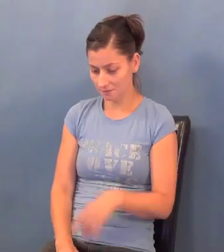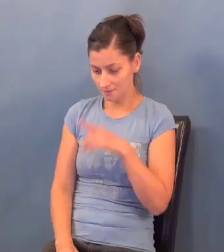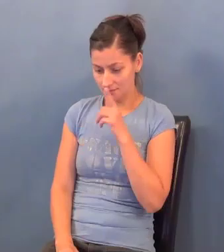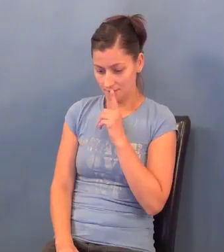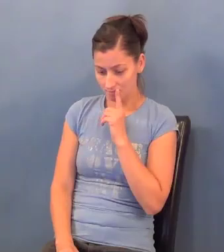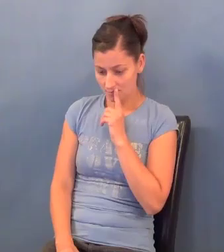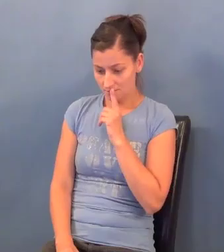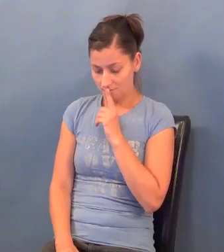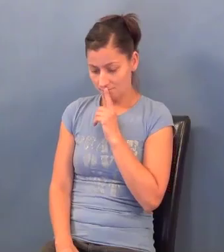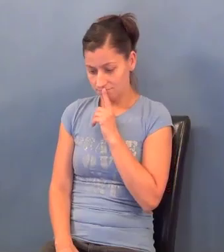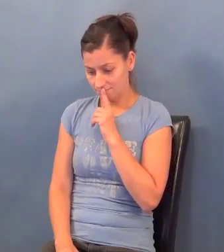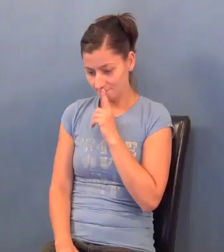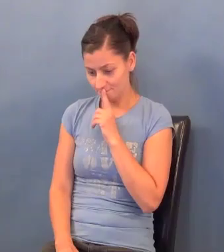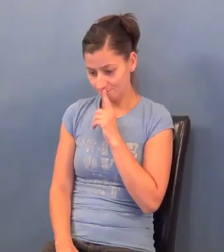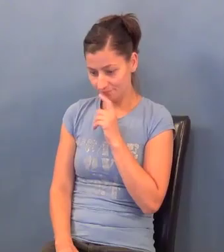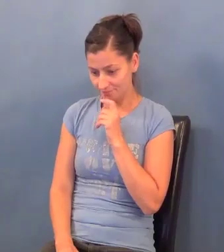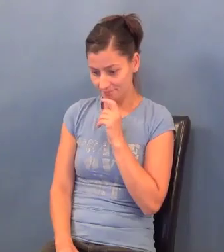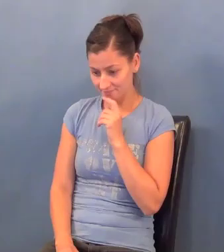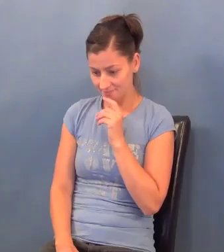Hmm...